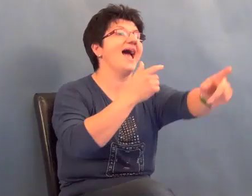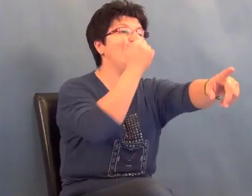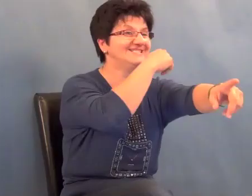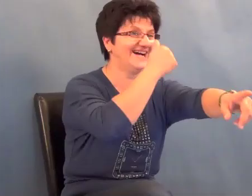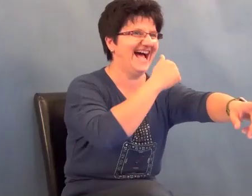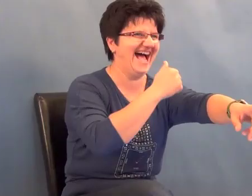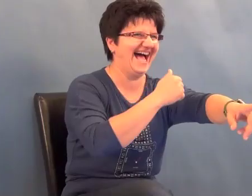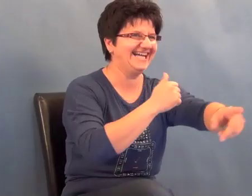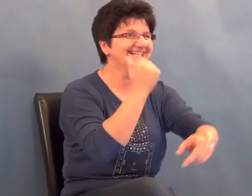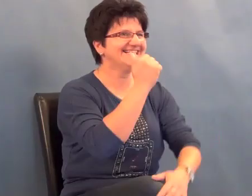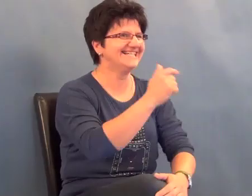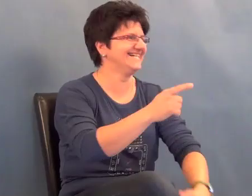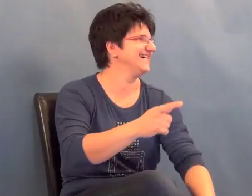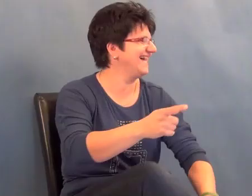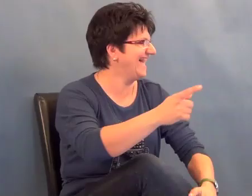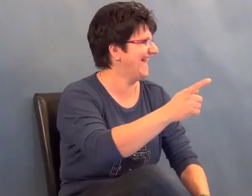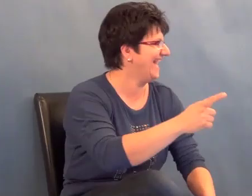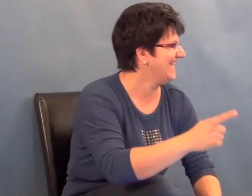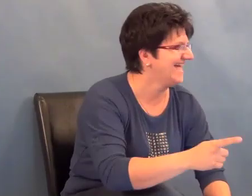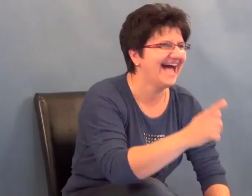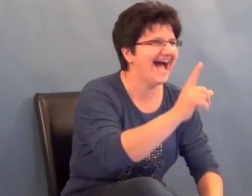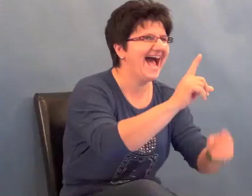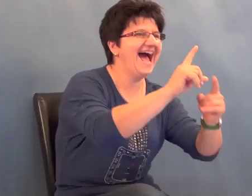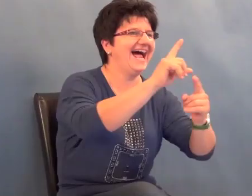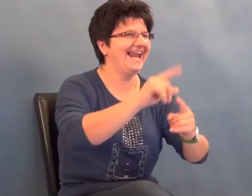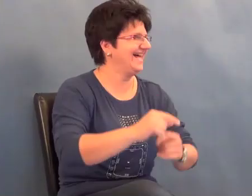Nie ma, ty jesteś świnią.